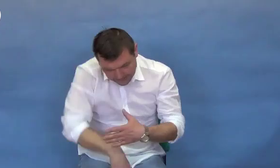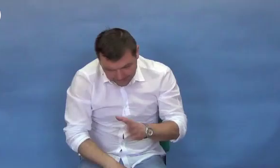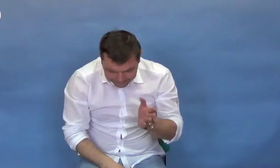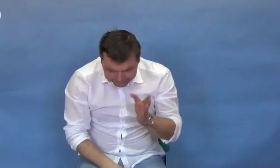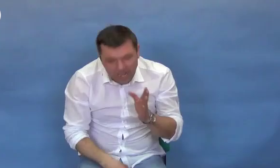Nie bardzo...